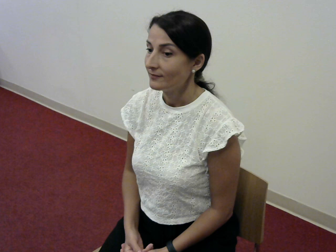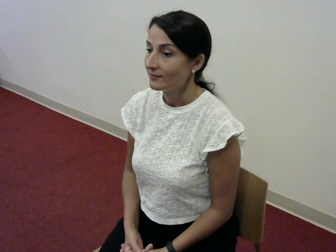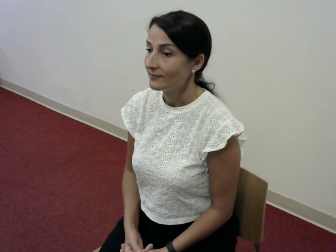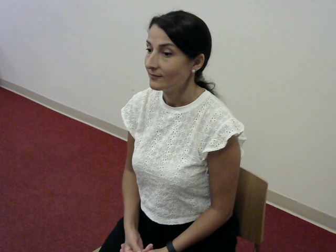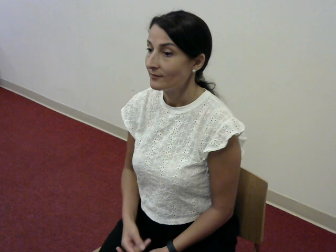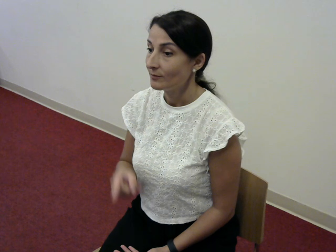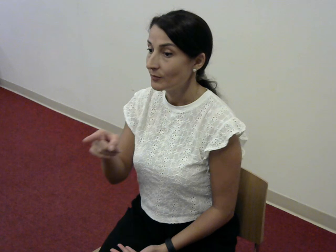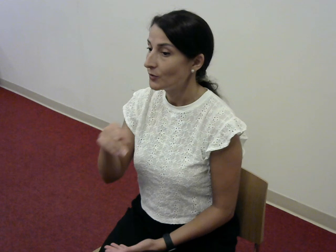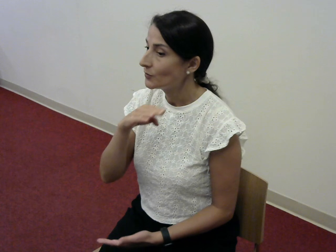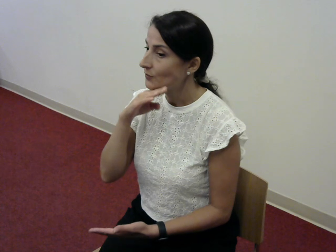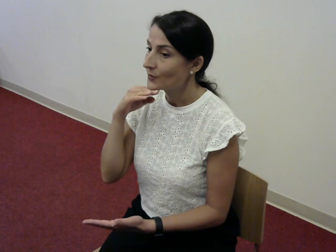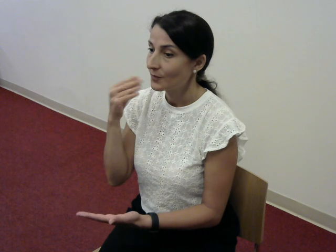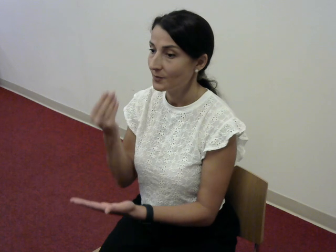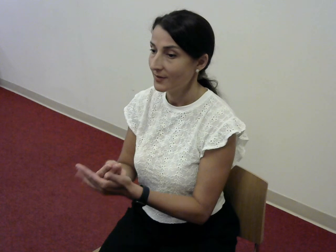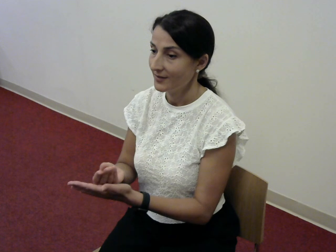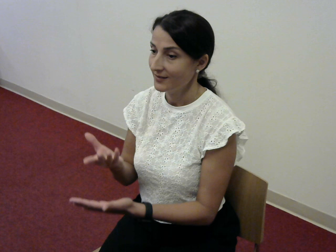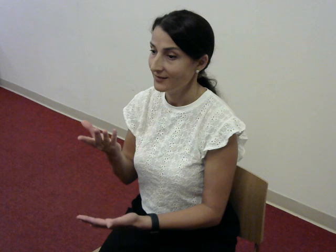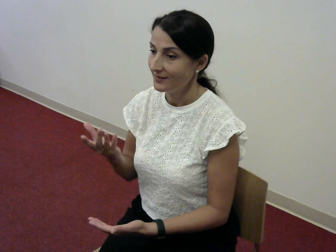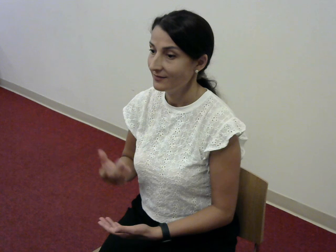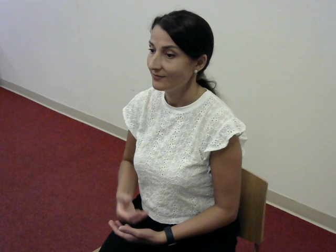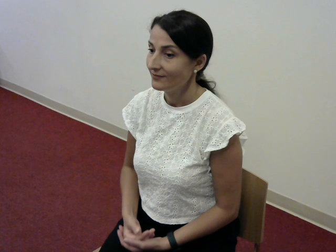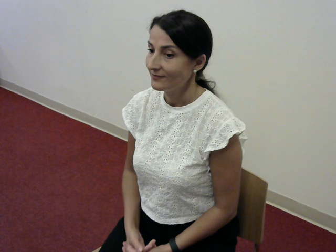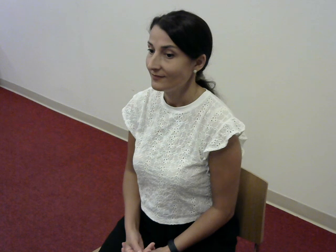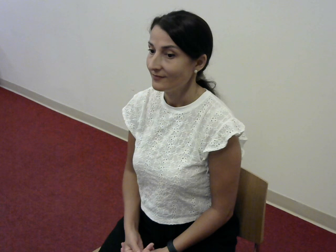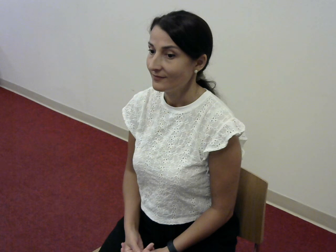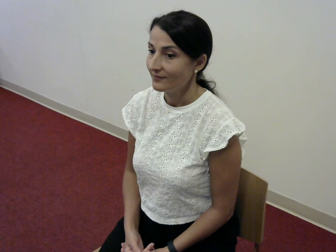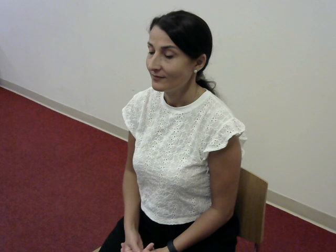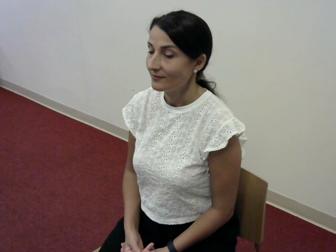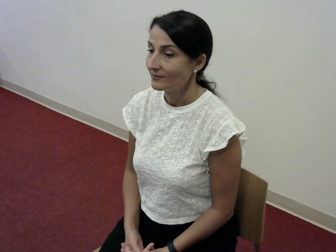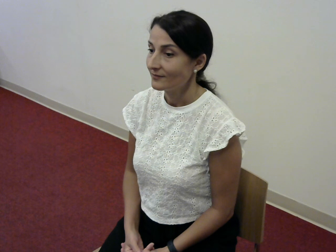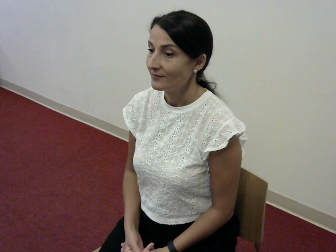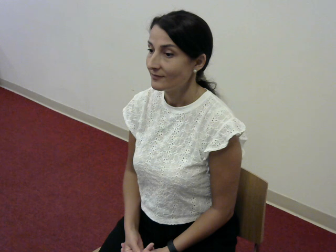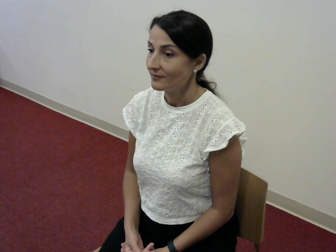Bu çox bahadır